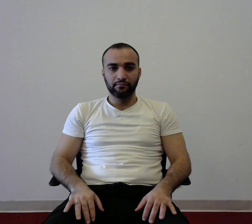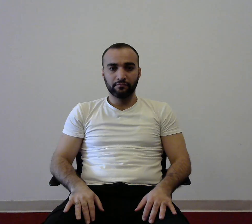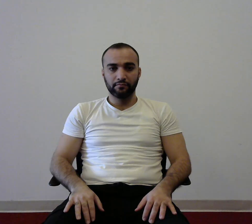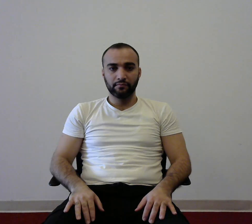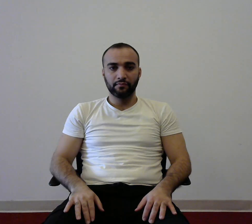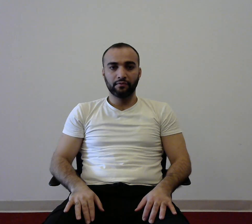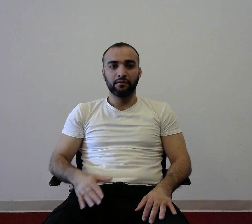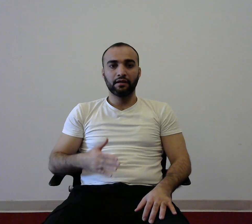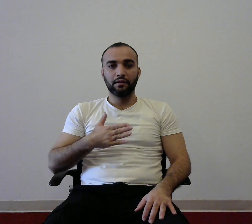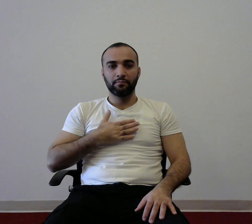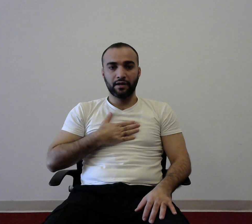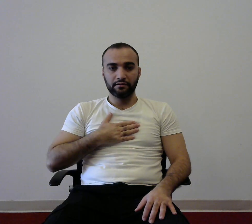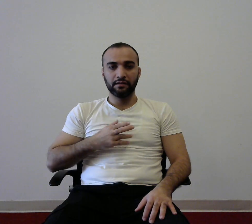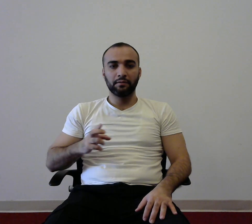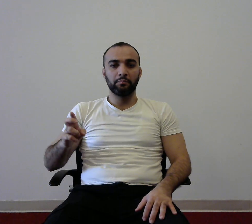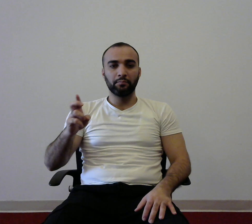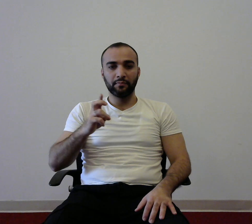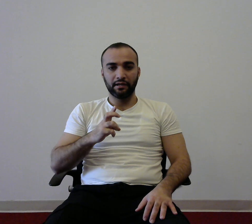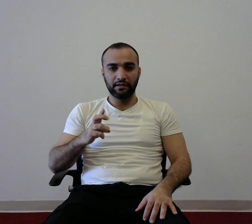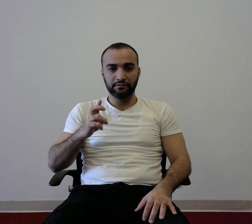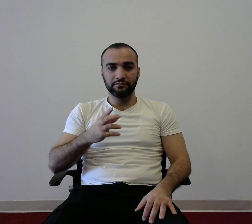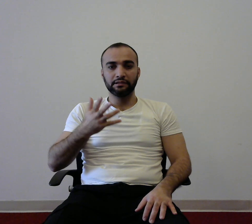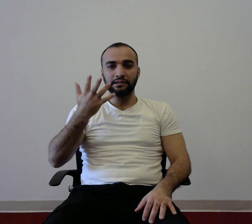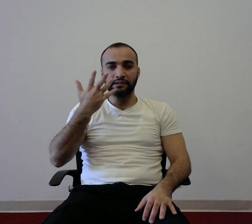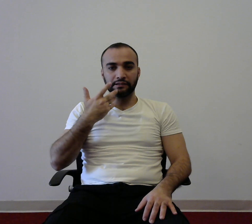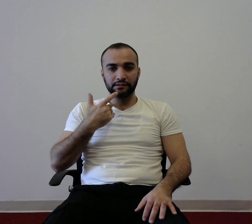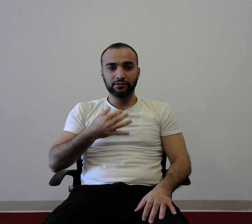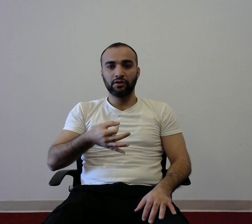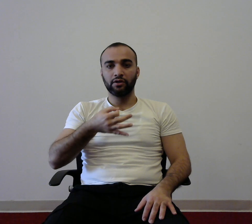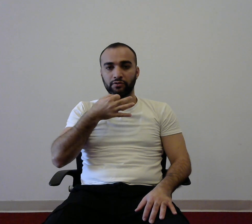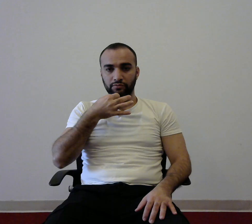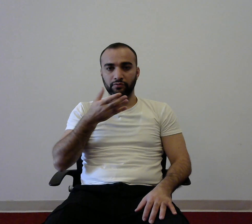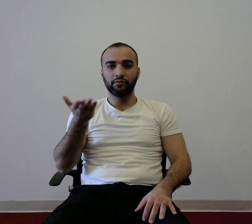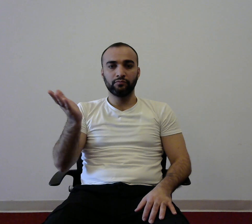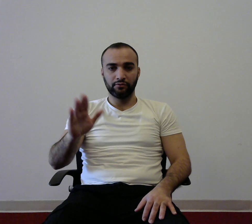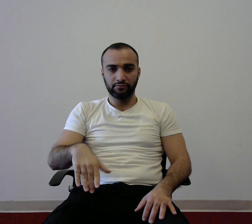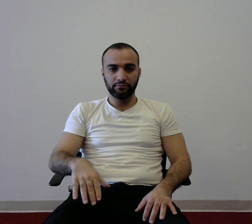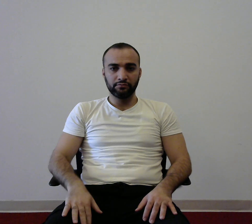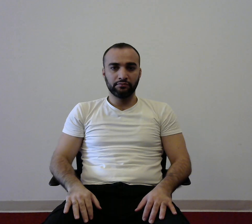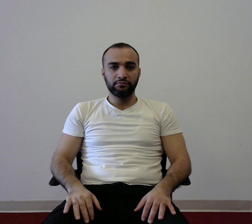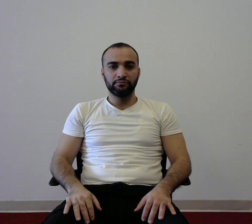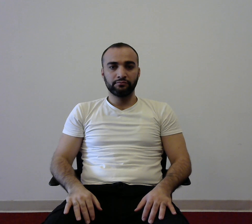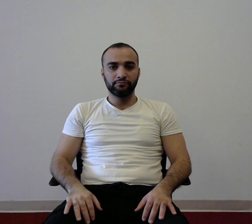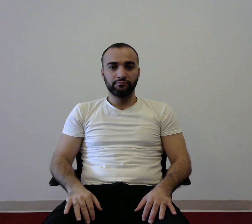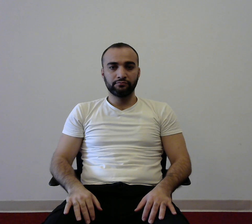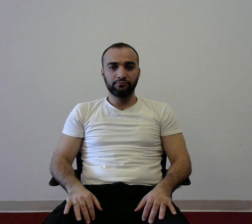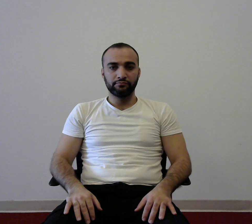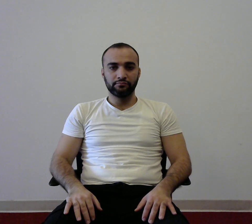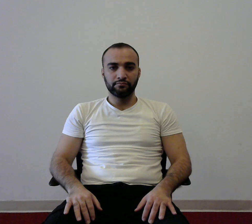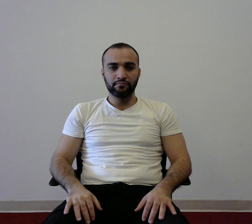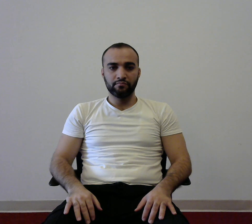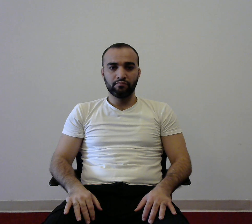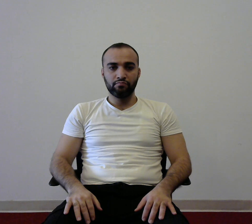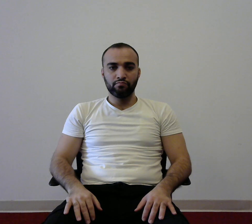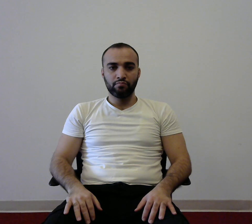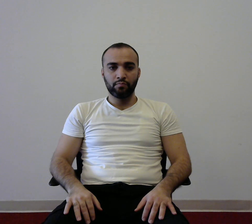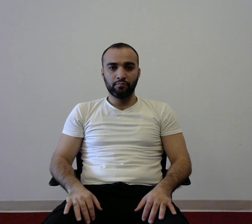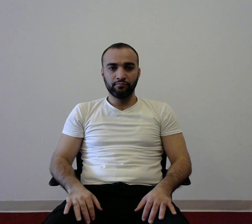Mənim bənövşəyi rəngdən xoşum gəlir